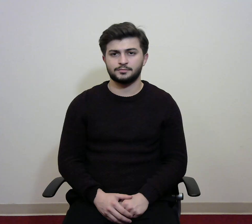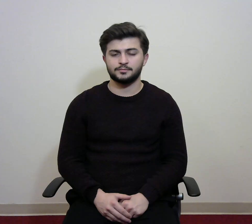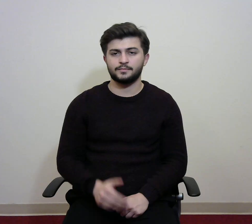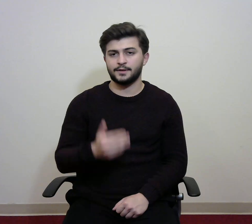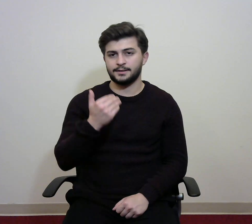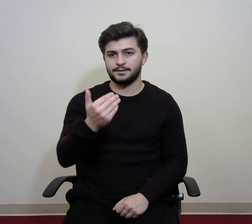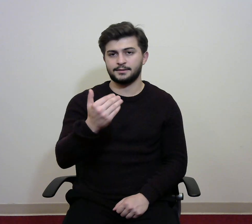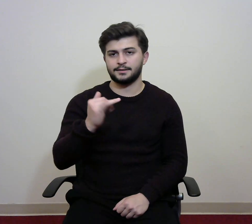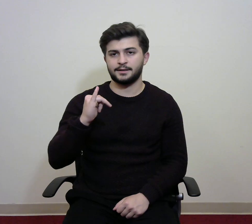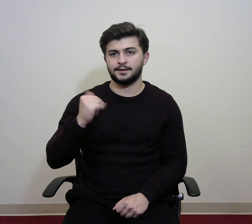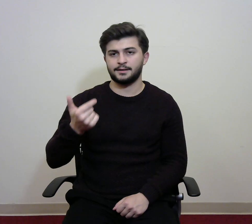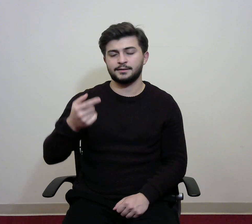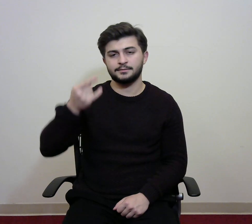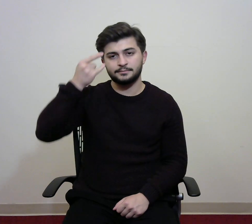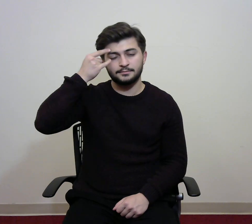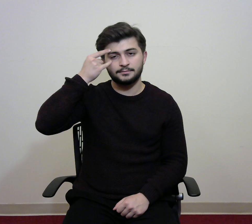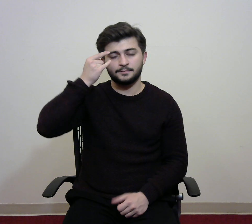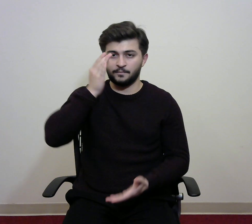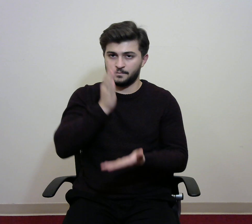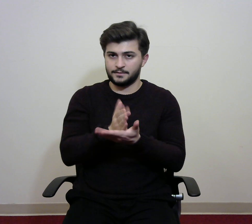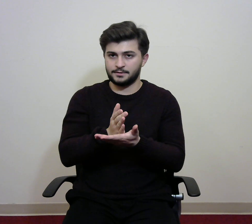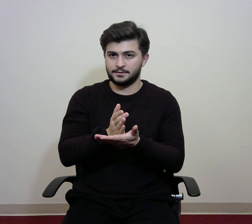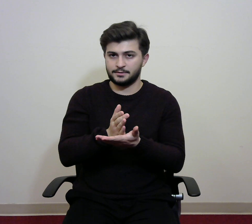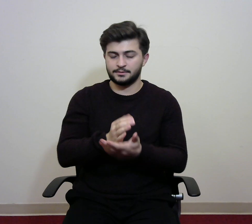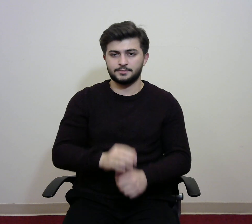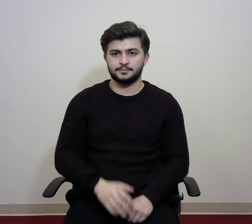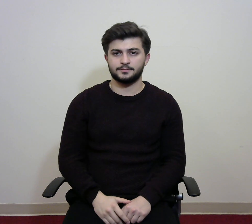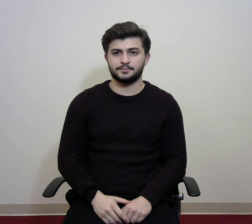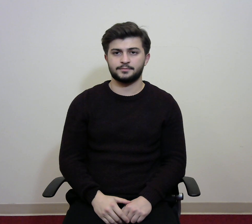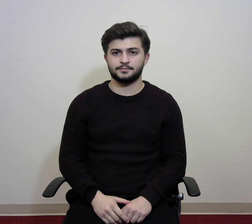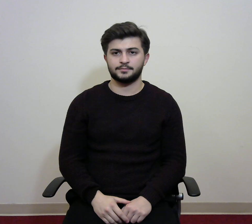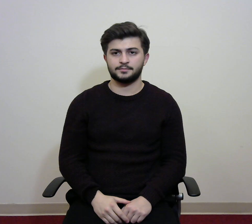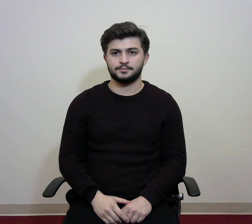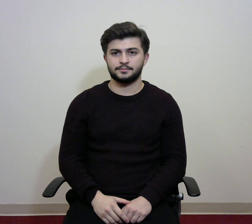Sənin instagramın var?